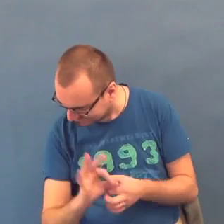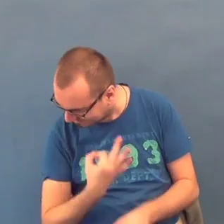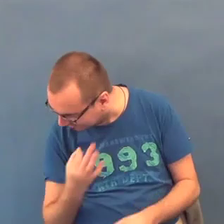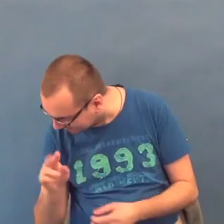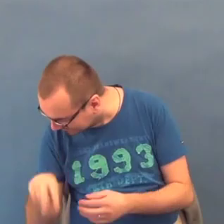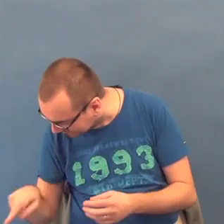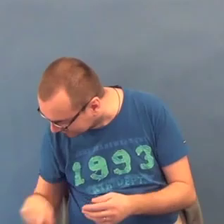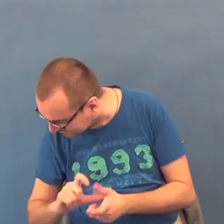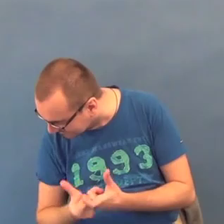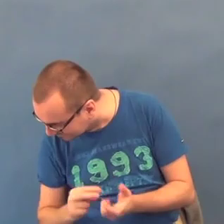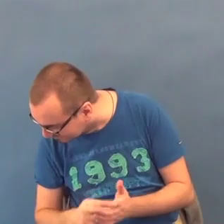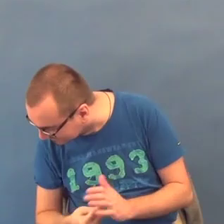Patrzę i wszystko jest zaplanowane.